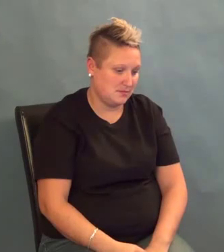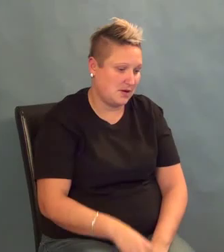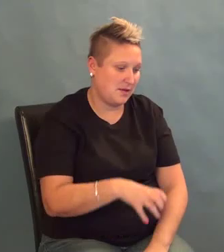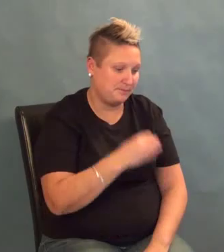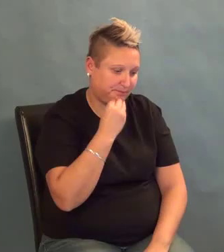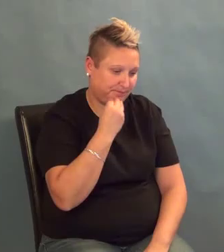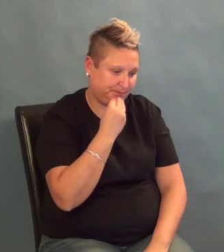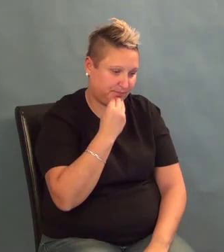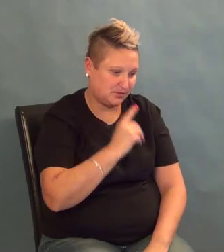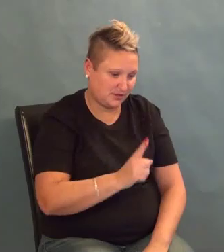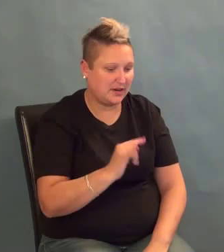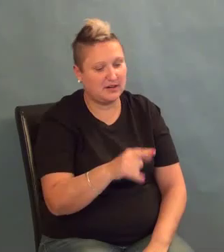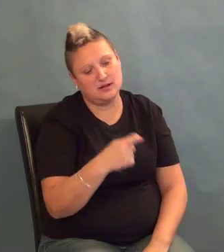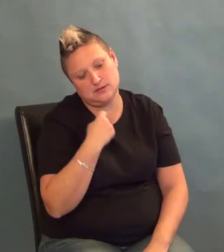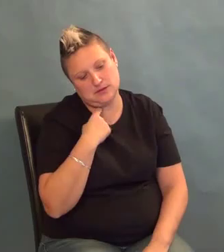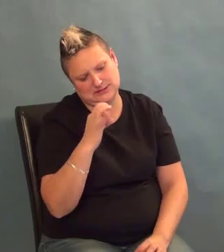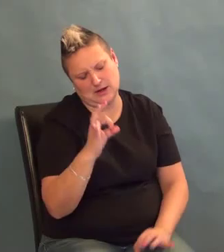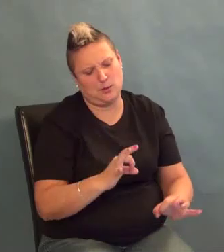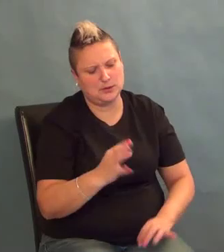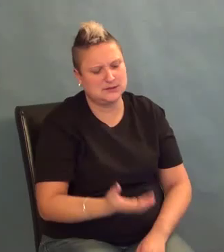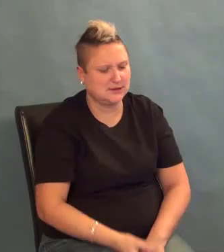Hamburgera jeść nie wolno, a alkohol pić można tylko bez procentów.